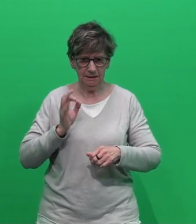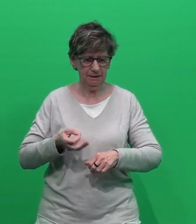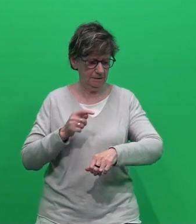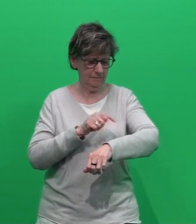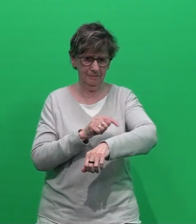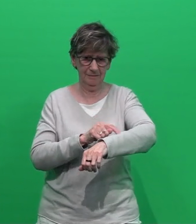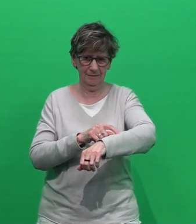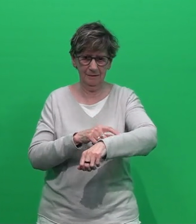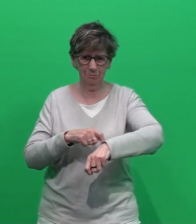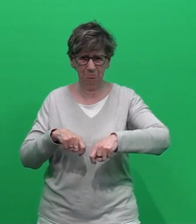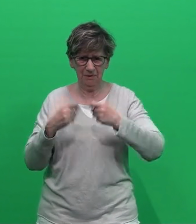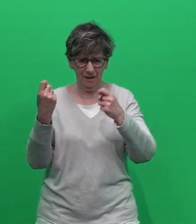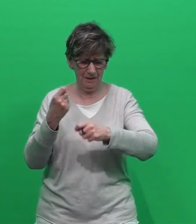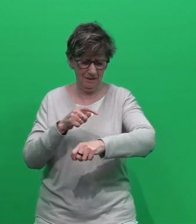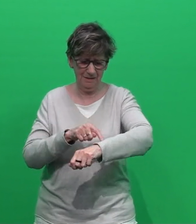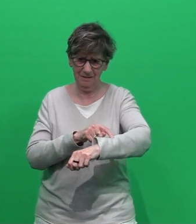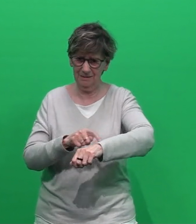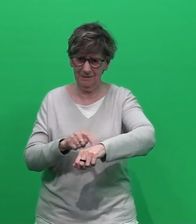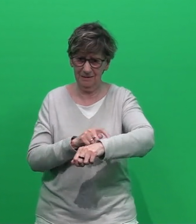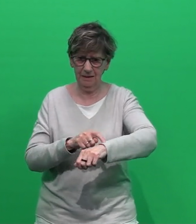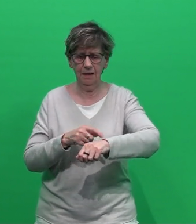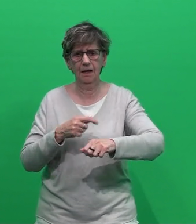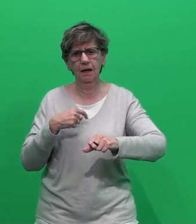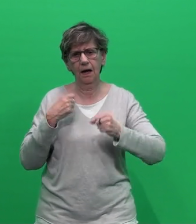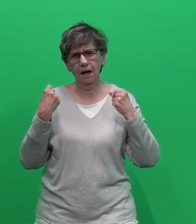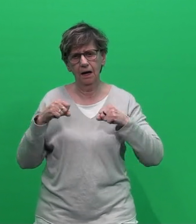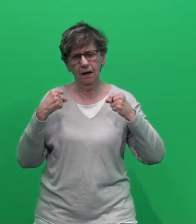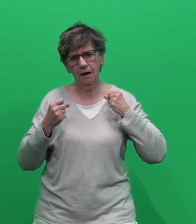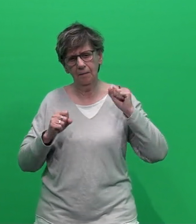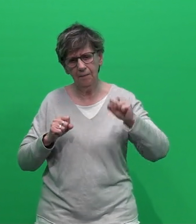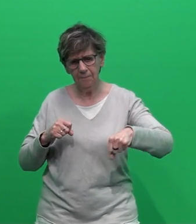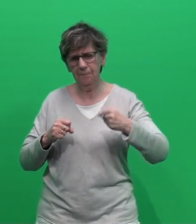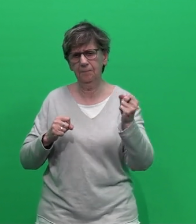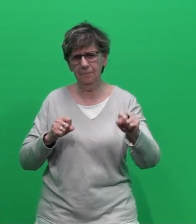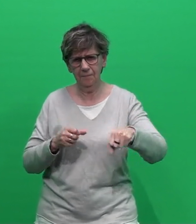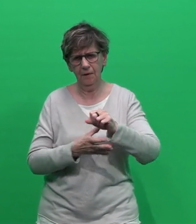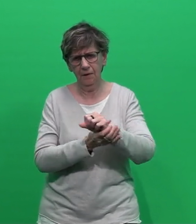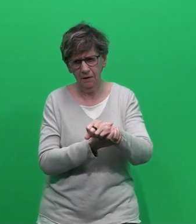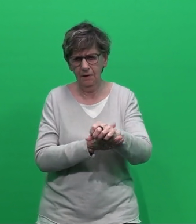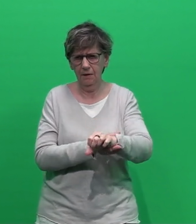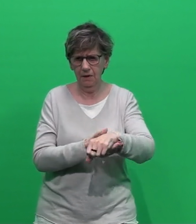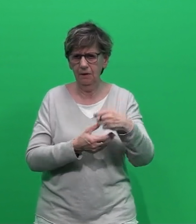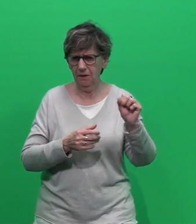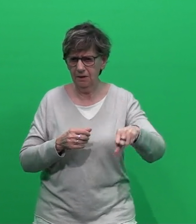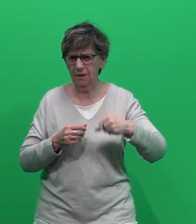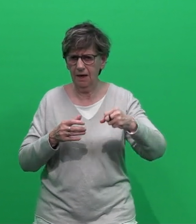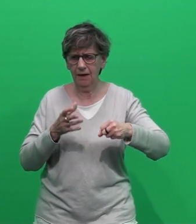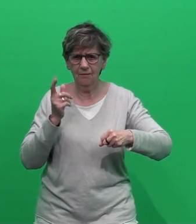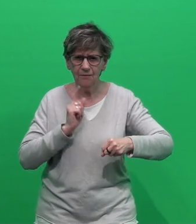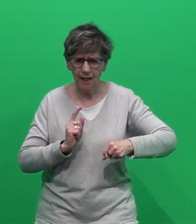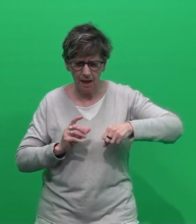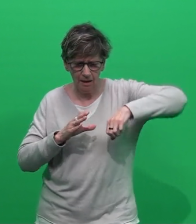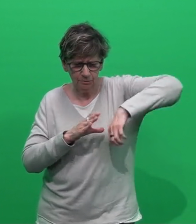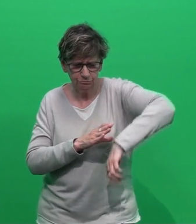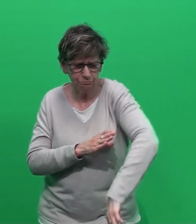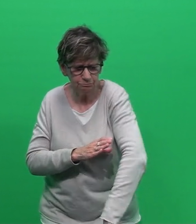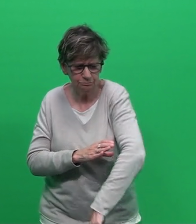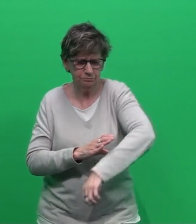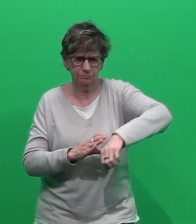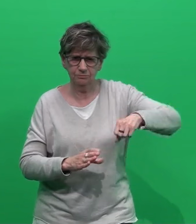Sí, quan em vaig trencar el braç, després vaig fer exercicis. Vaig fer rotacions del canell i viag submergir el braç amb cera.